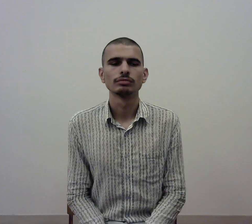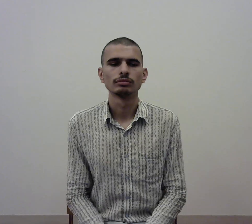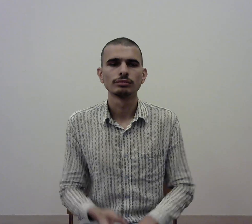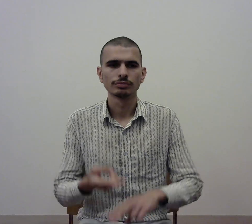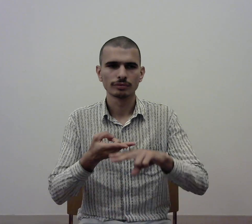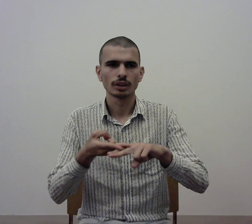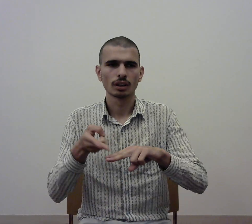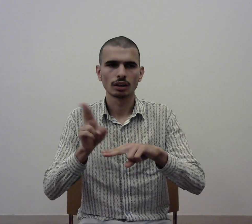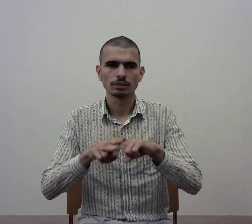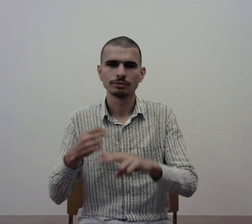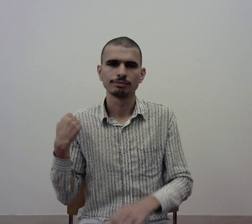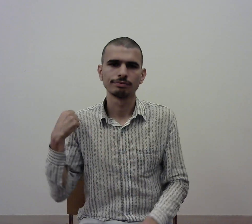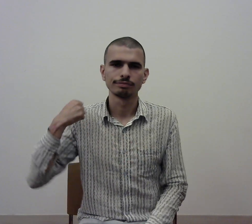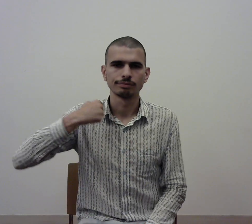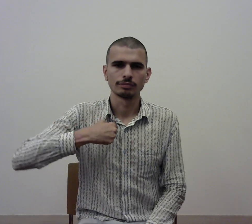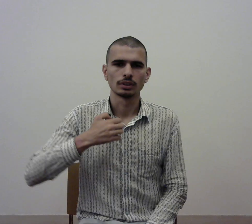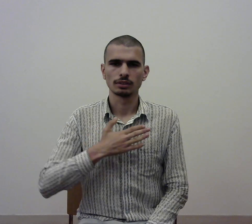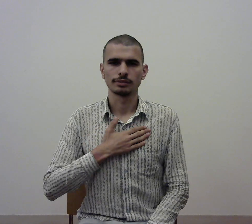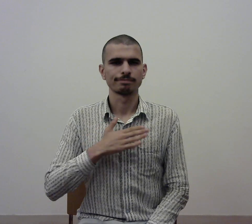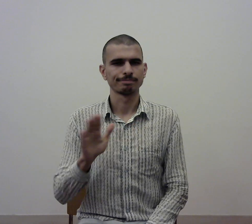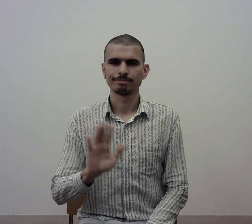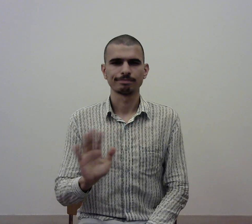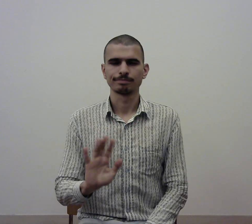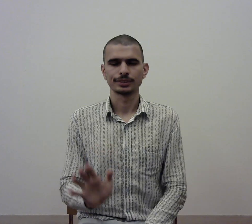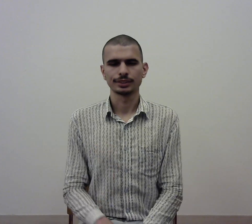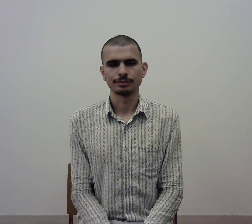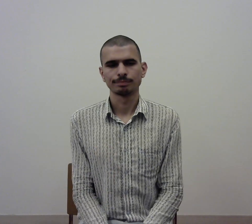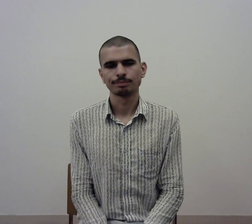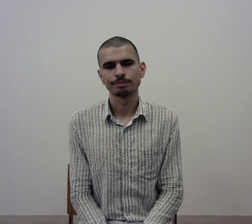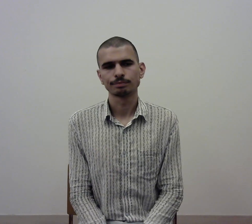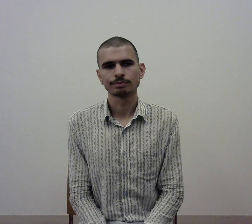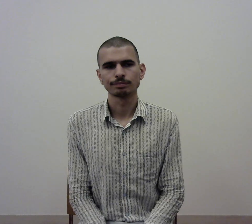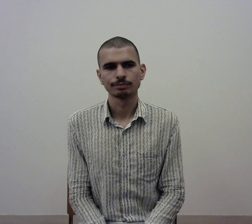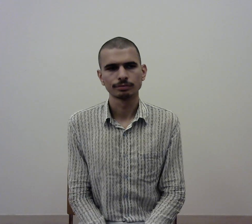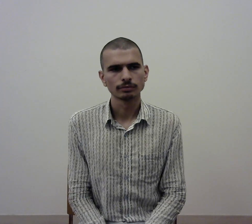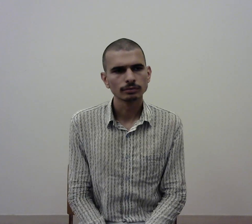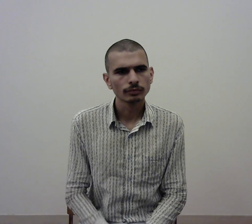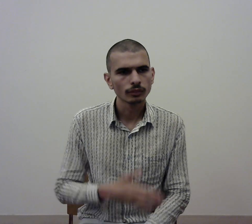Bu çanta mənim deyil